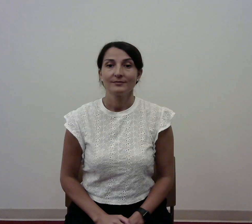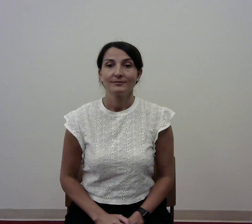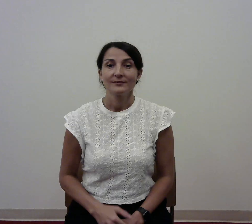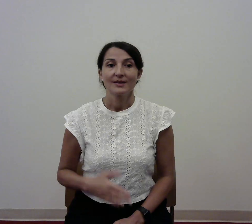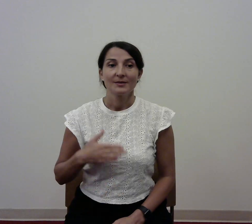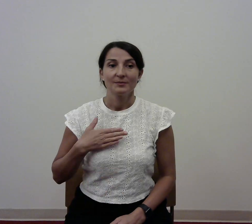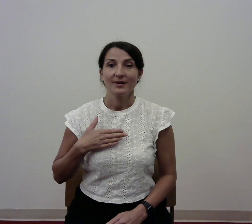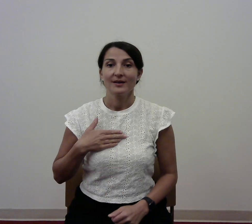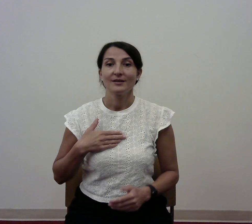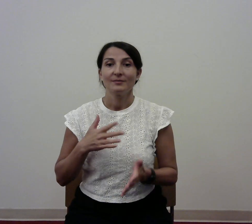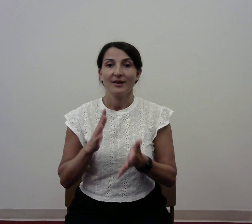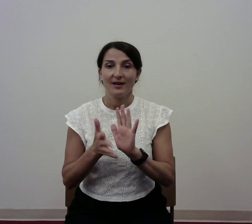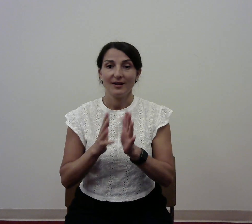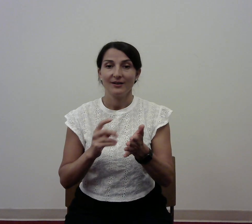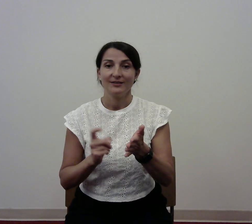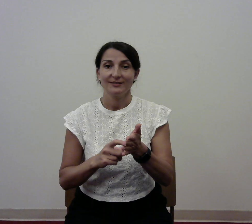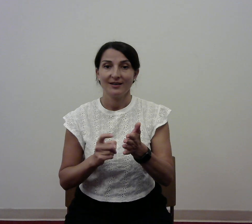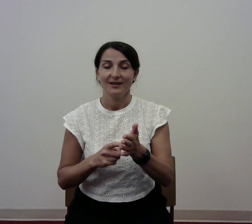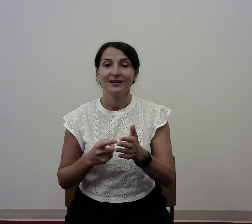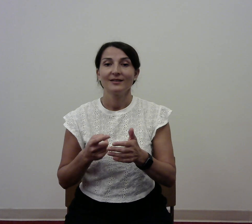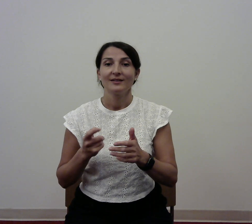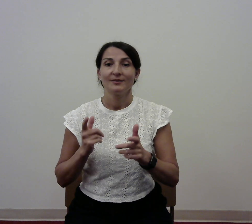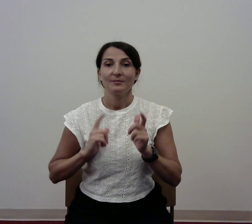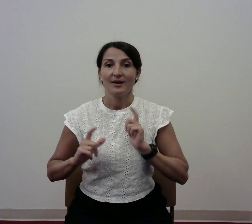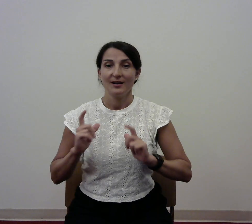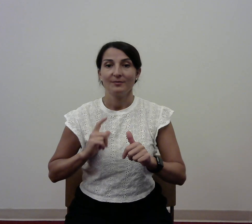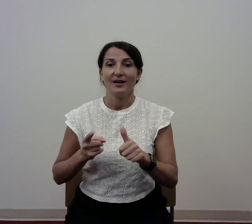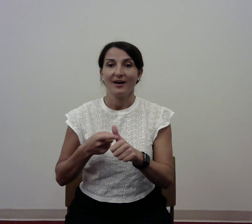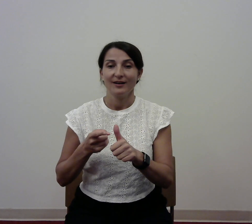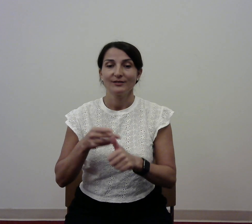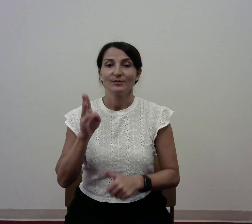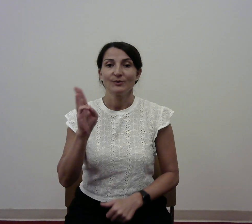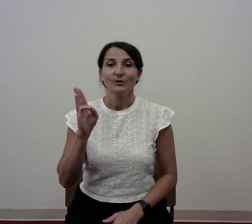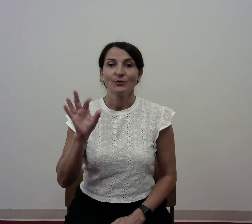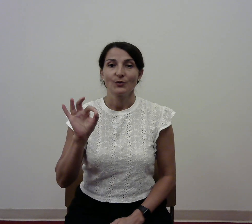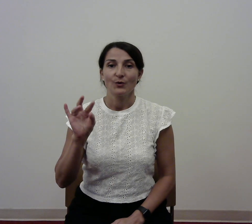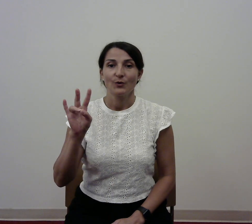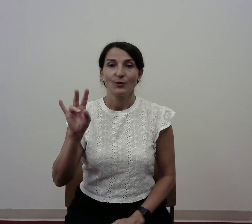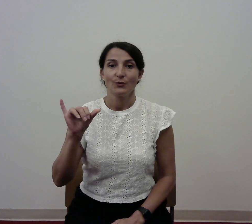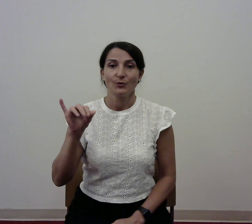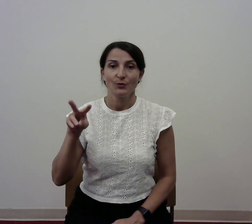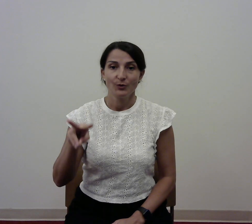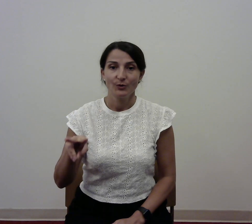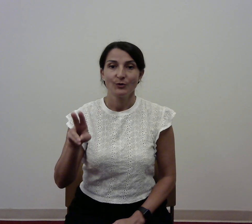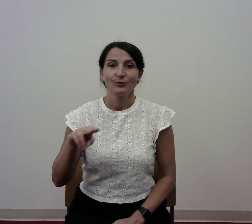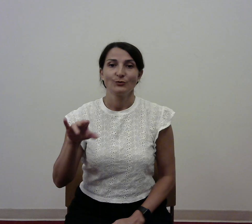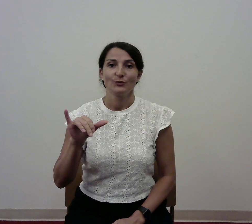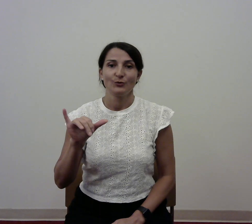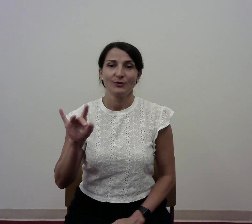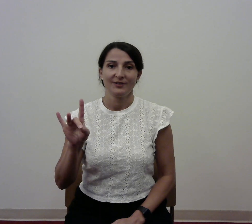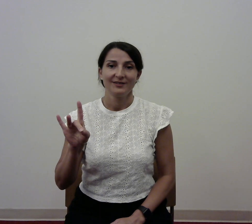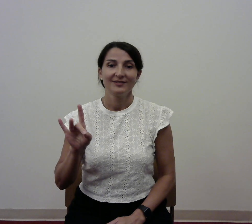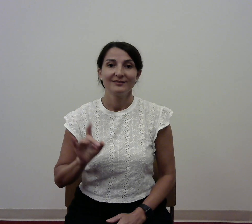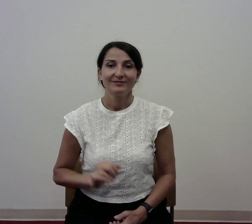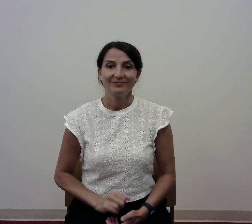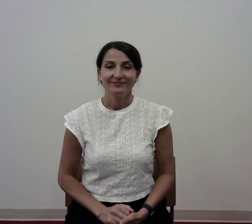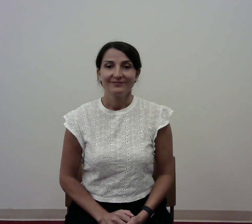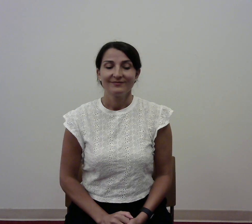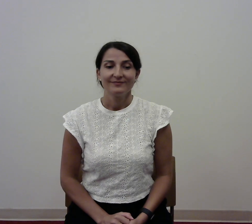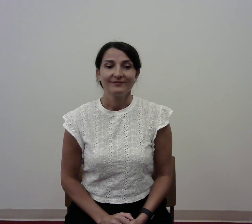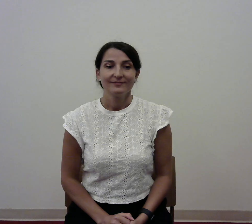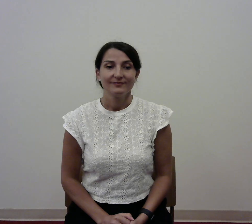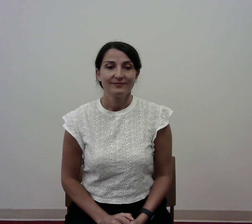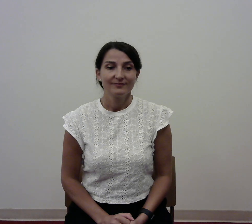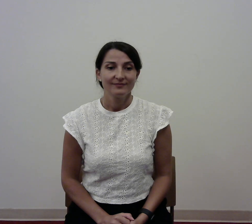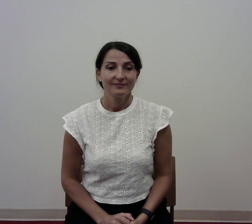Mənim işarə dili müəlliməmin adı Könüldür